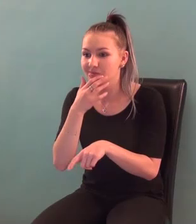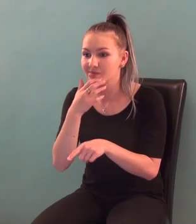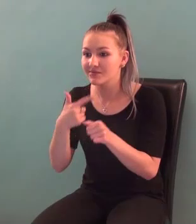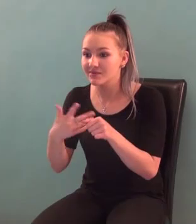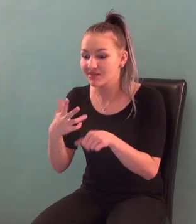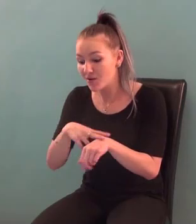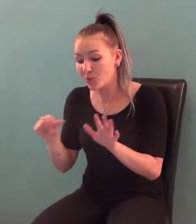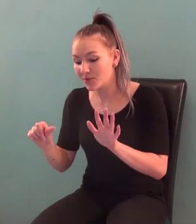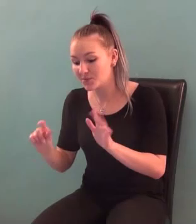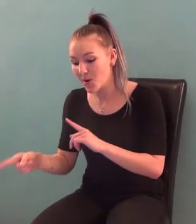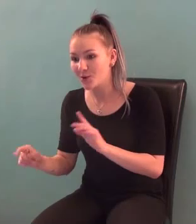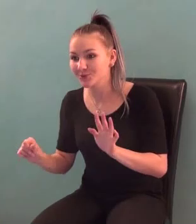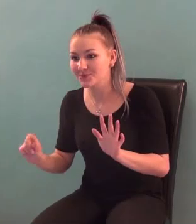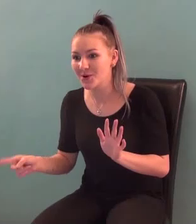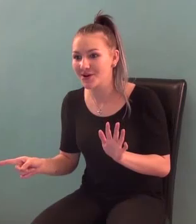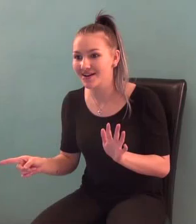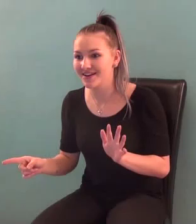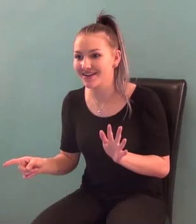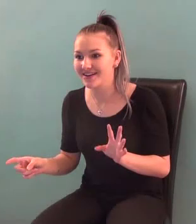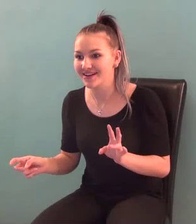Dwudziestego piątego po godzinie szóstej.